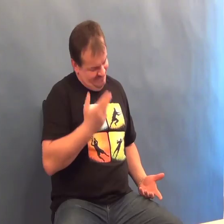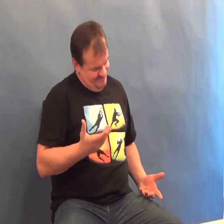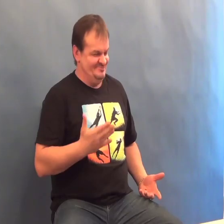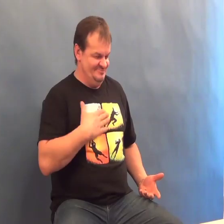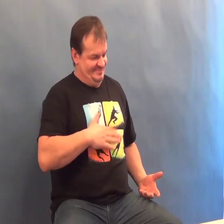Więc okej.